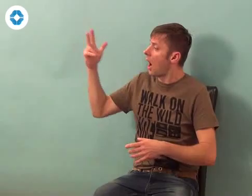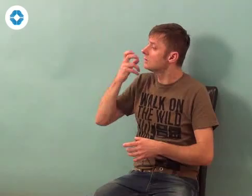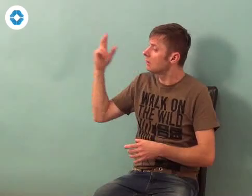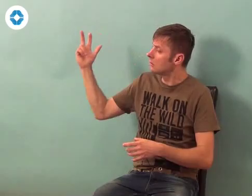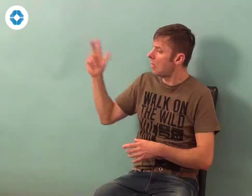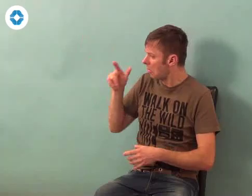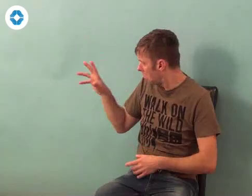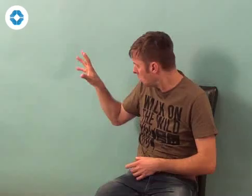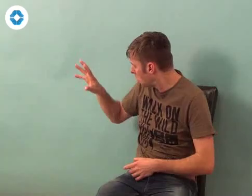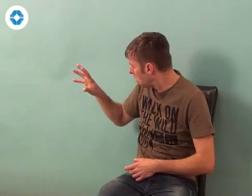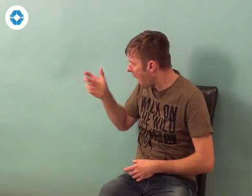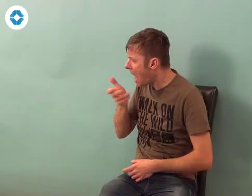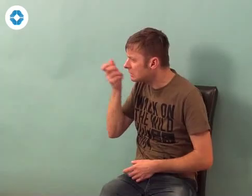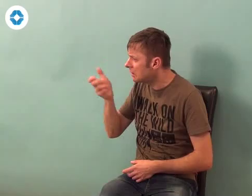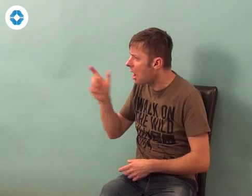Pan ich obserwował jak jedzą.